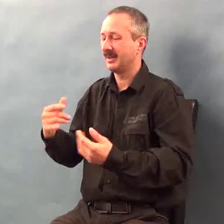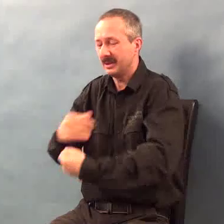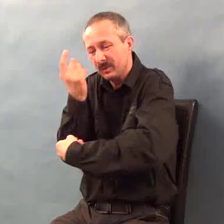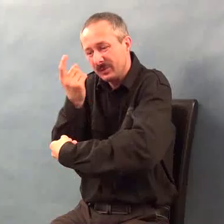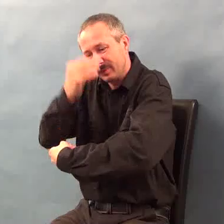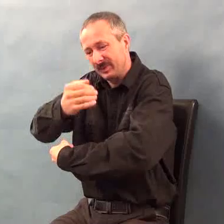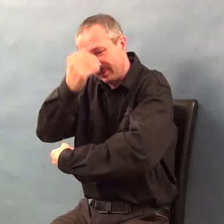Chłopiec pogłaskał psa.